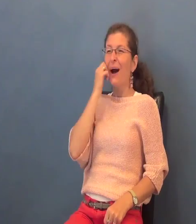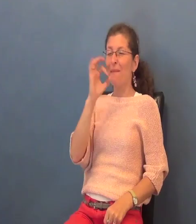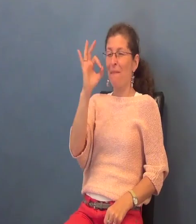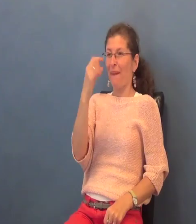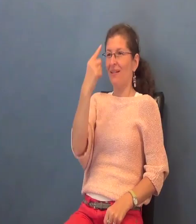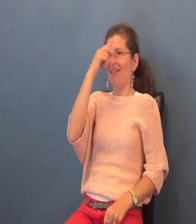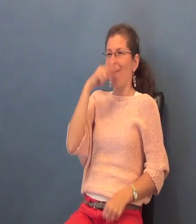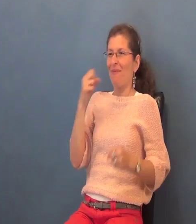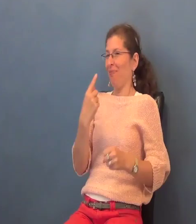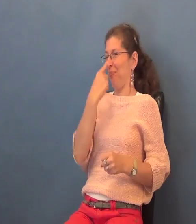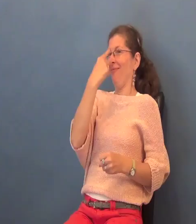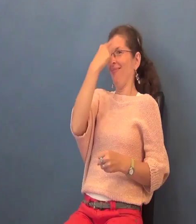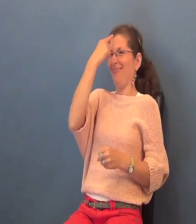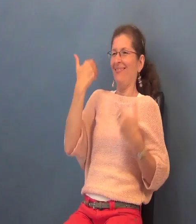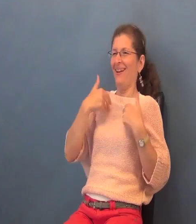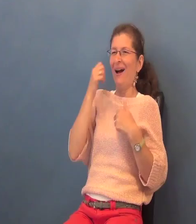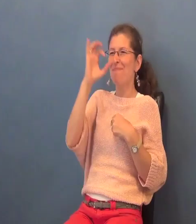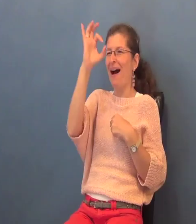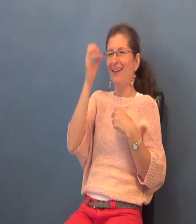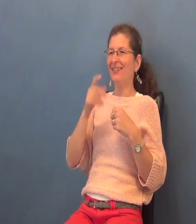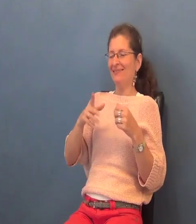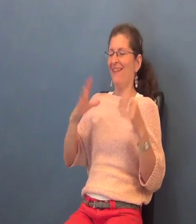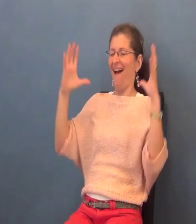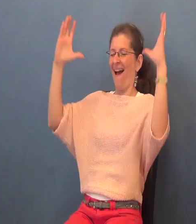Jabłko jest malutkie. Tata boi się, że może zostać trafiony w nos, czoło. Nie chce tego, jabłko jest za małe.